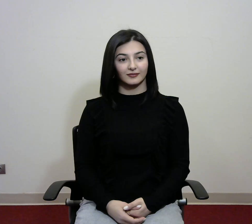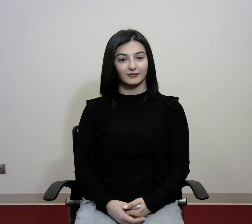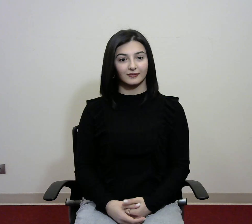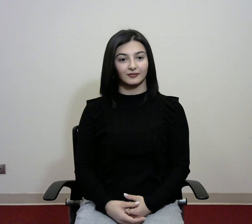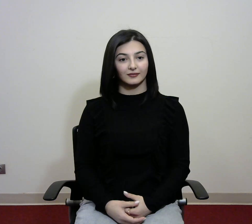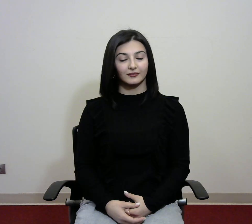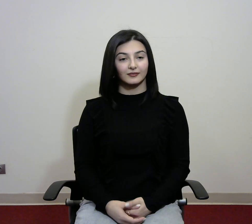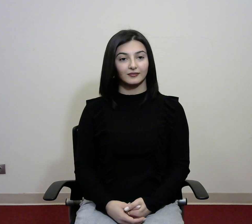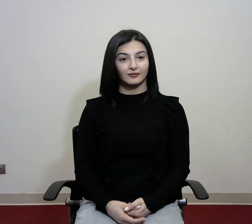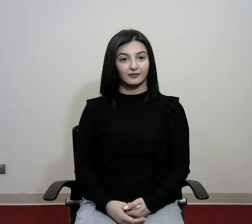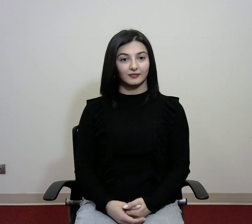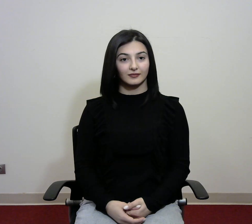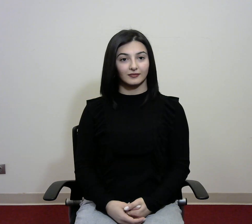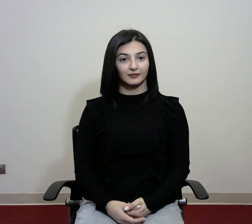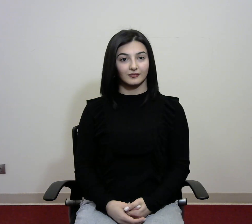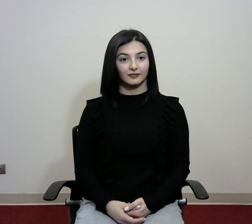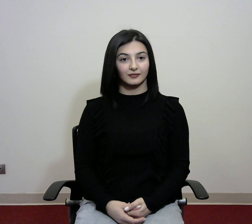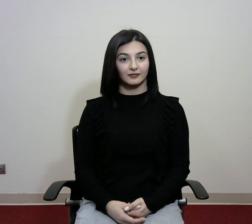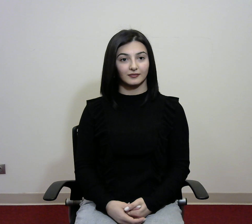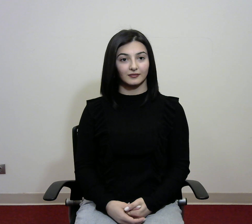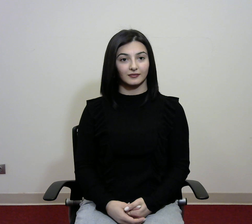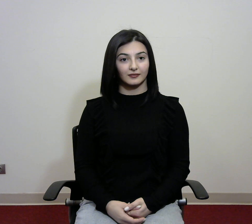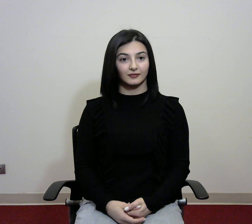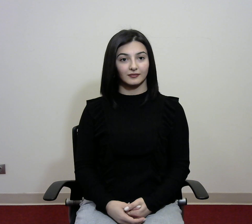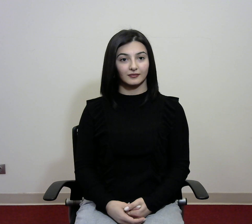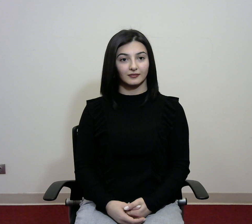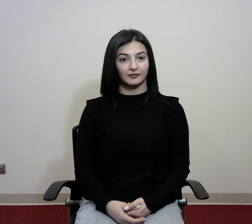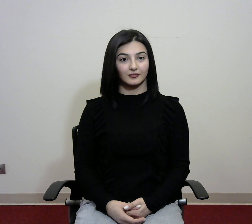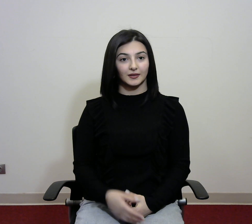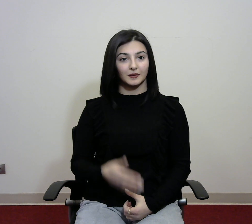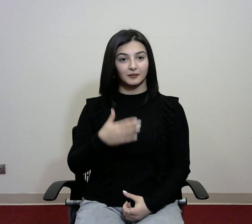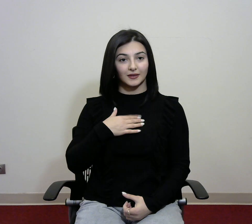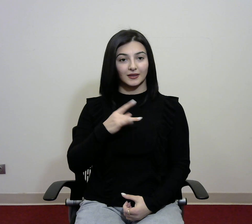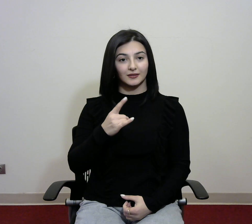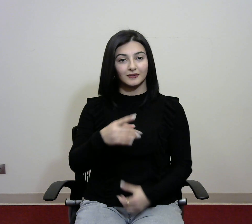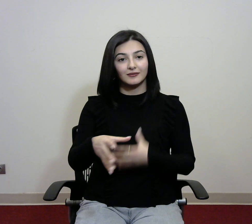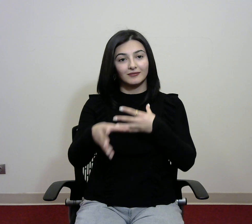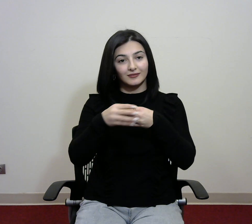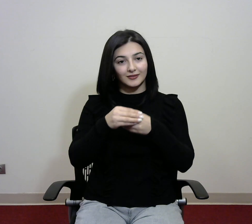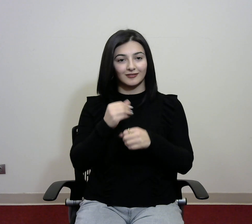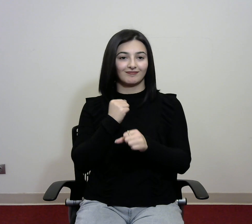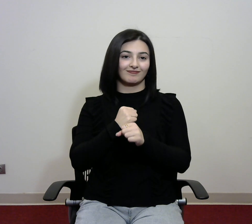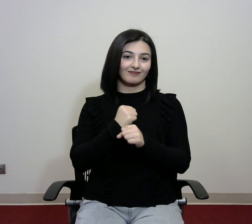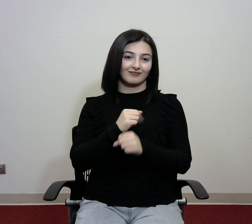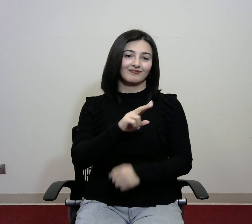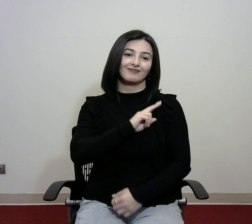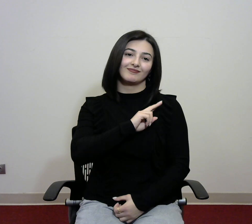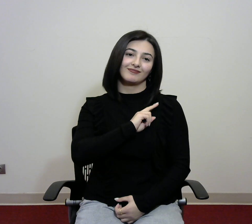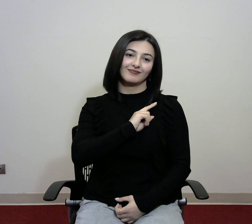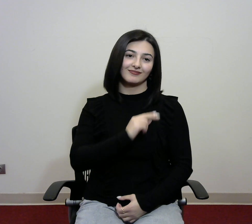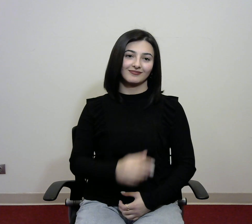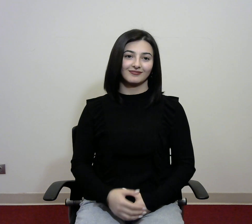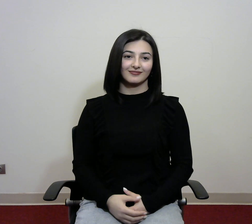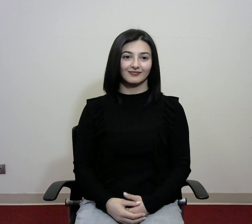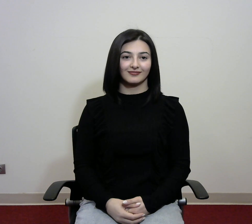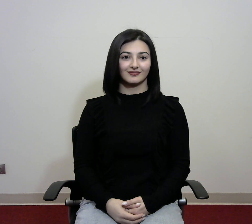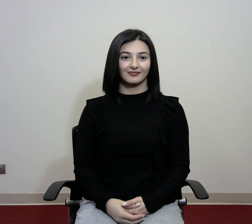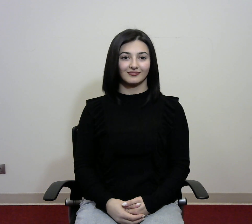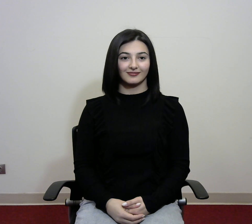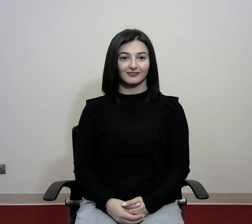Mən uşaqlarla işləməyi sevirəm